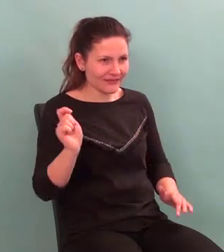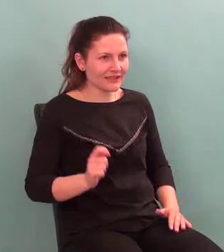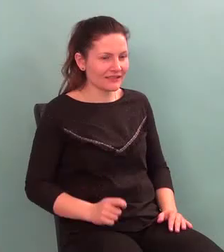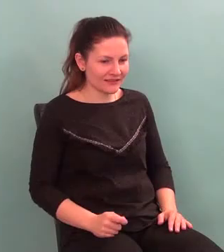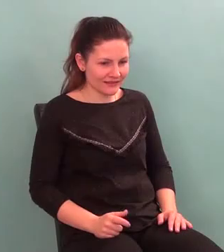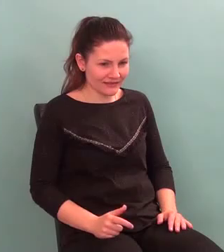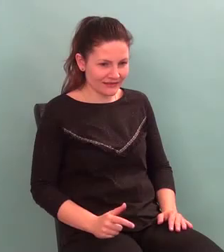Wyjeżdżam.